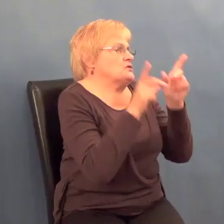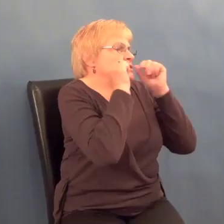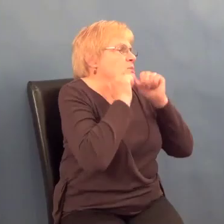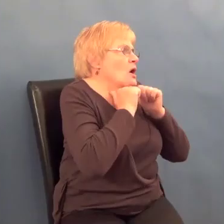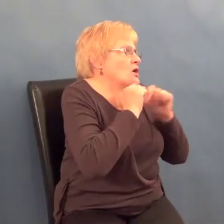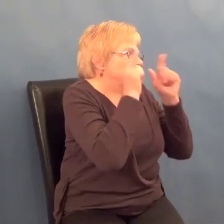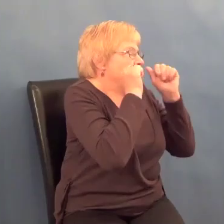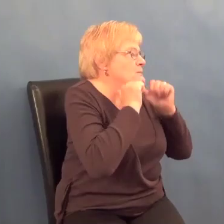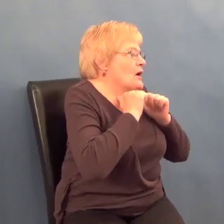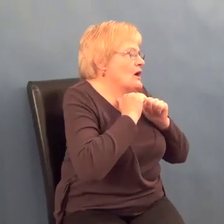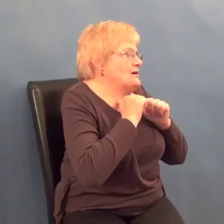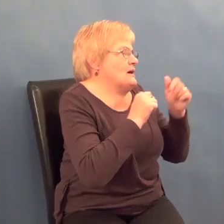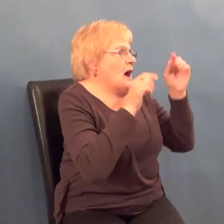Śpi spokojnie, śpi spokojnie.